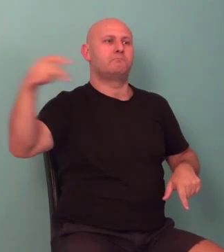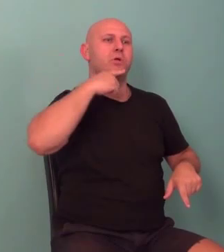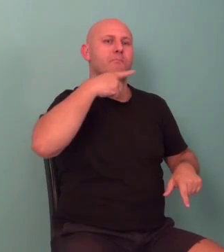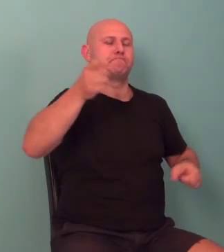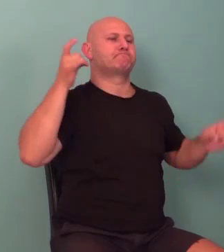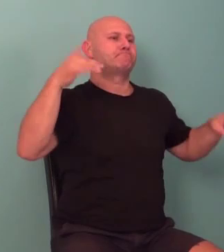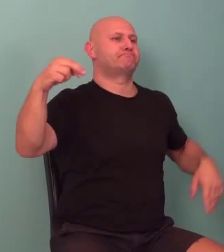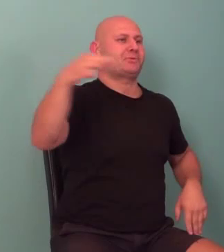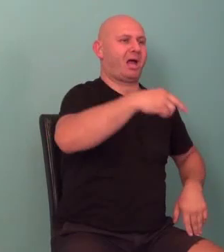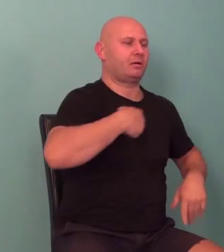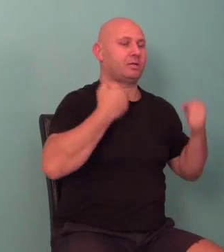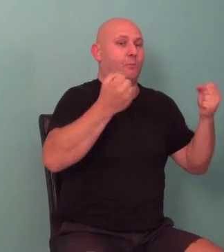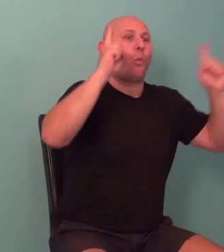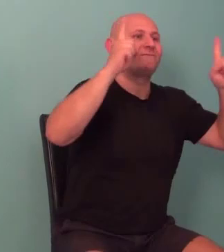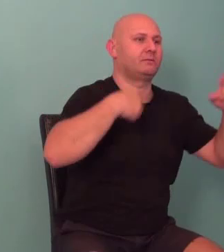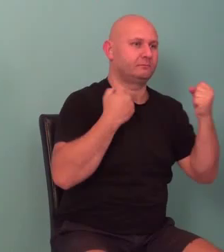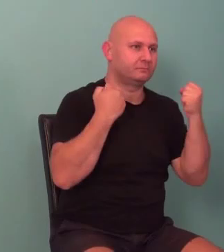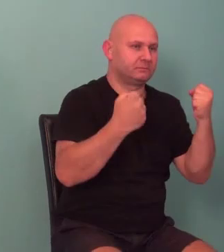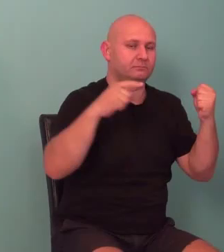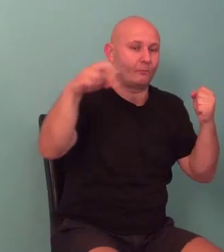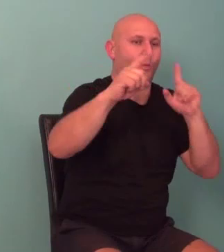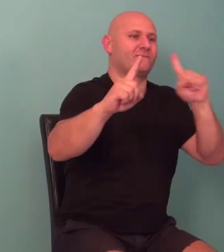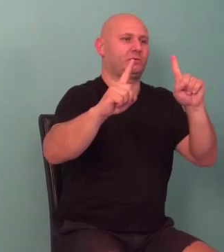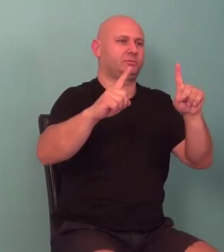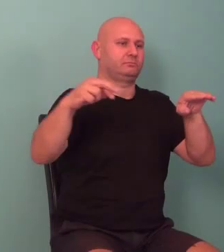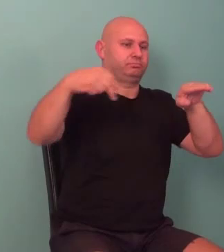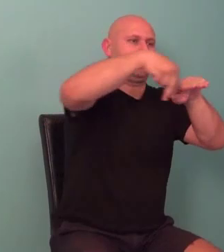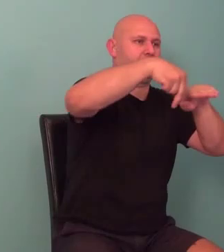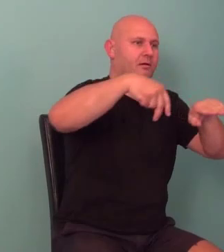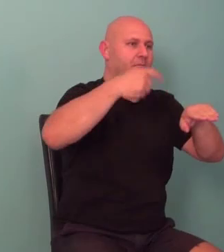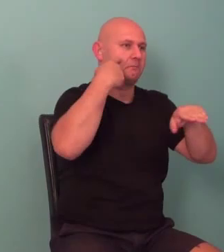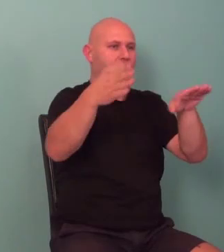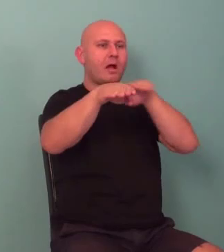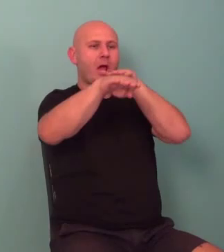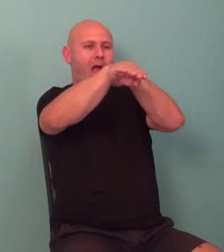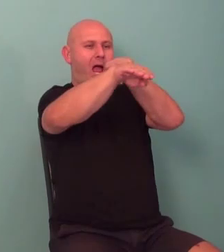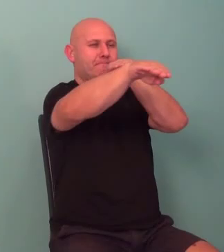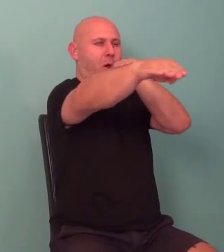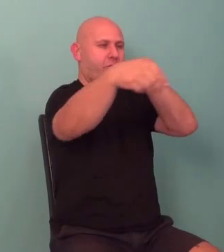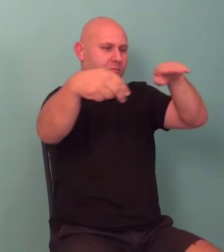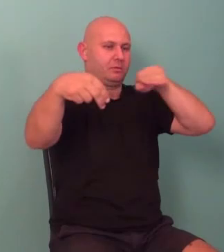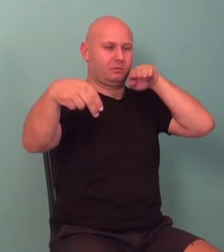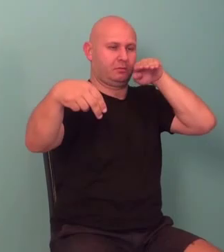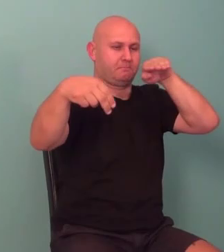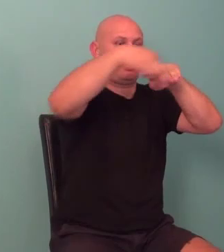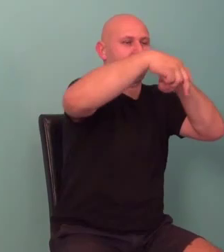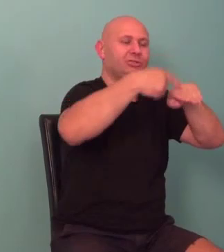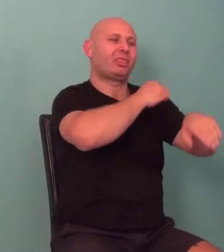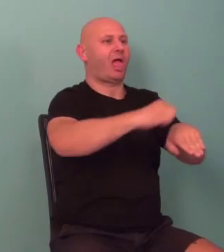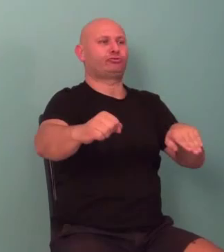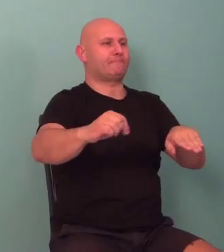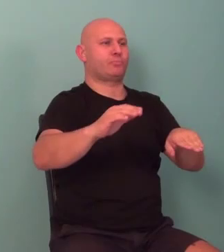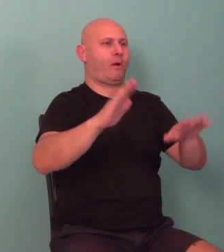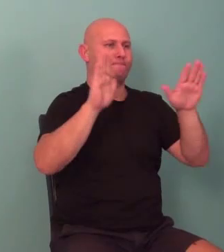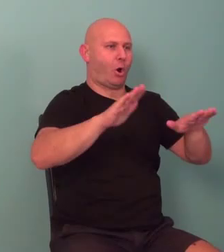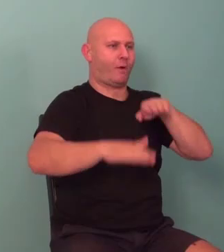Więc może ludzie przechodzą przez ulicę i samochody czasem będą musiały awaryjnie się zatrzymać, bo ktoś wejdzie przed maskę, trzeba wolno jechać.